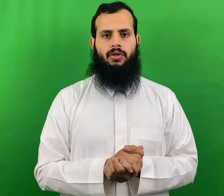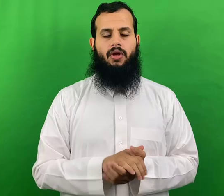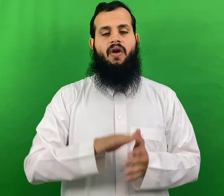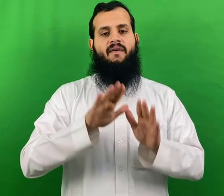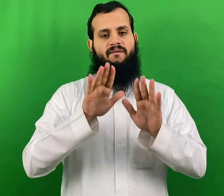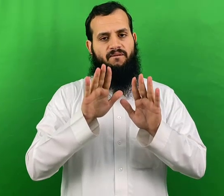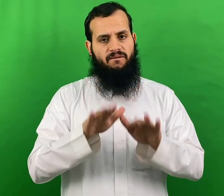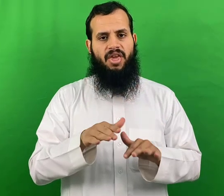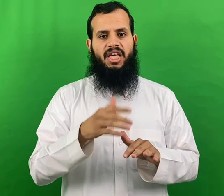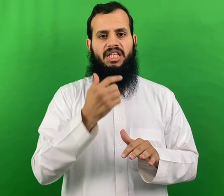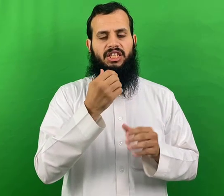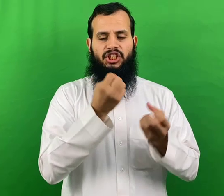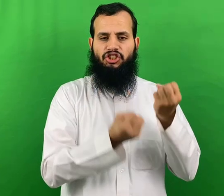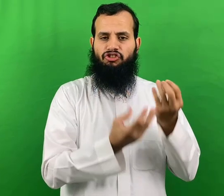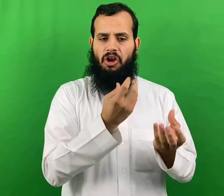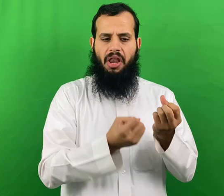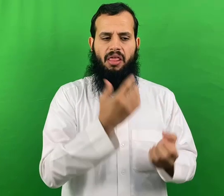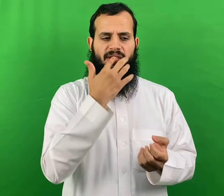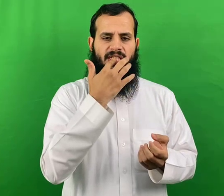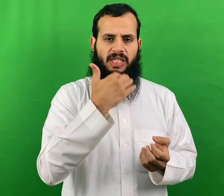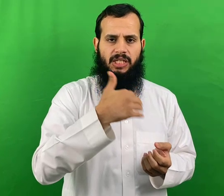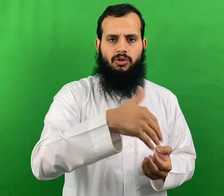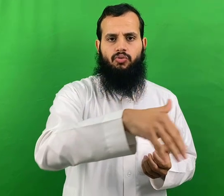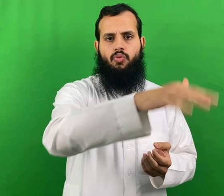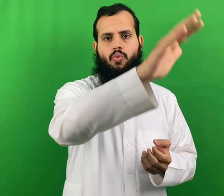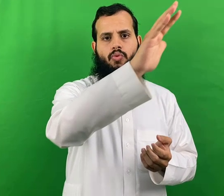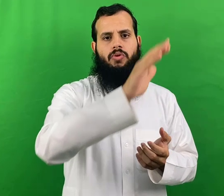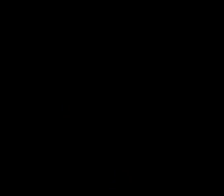في جهنم خالدون